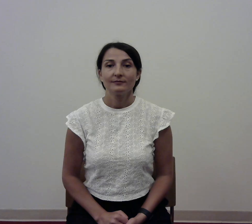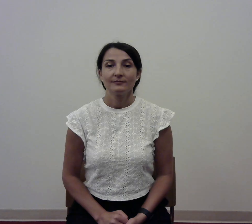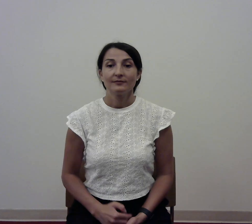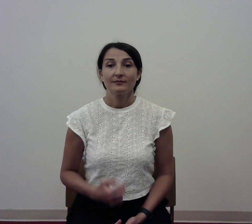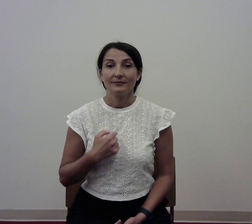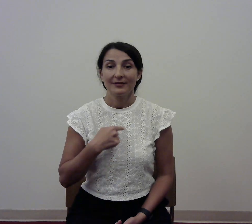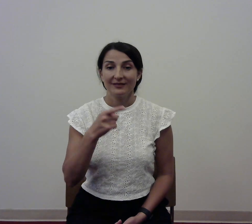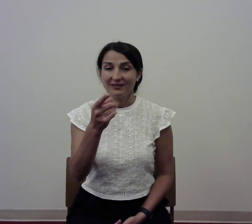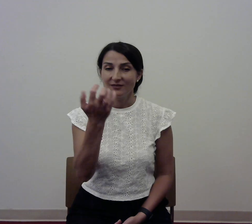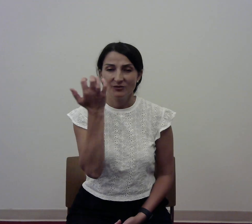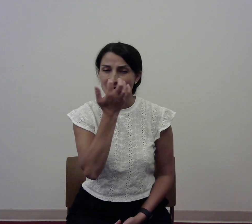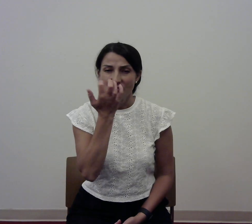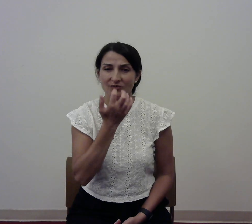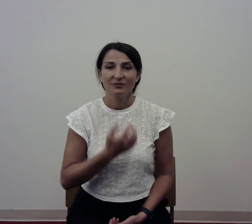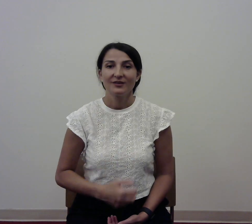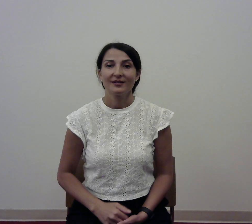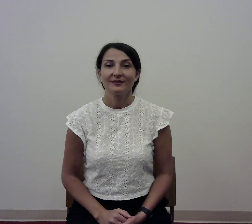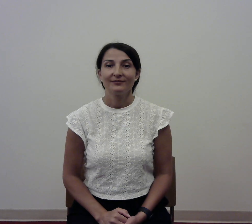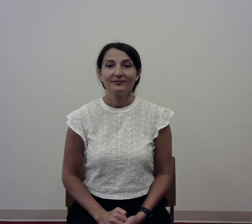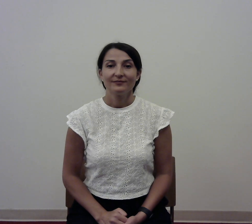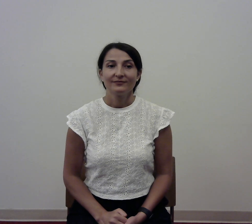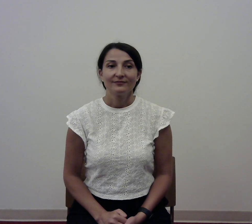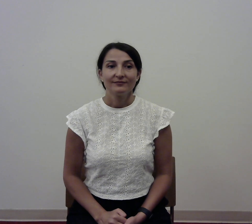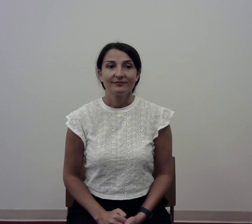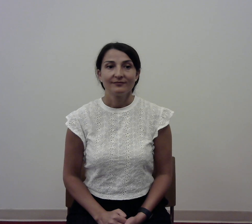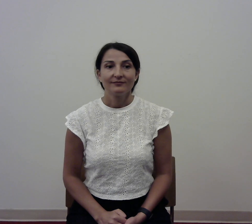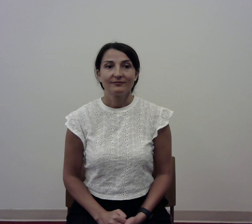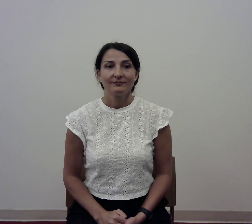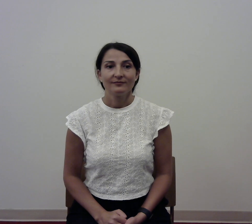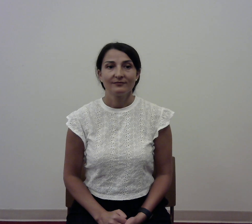Mən sizi görmürəm